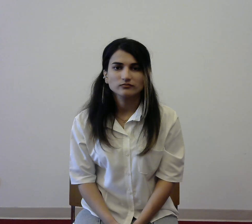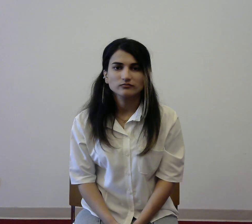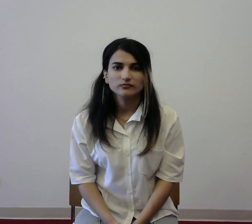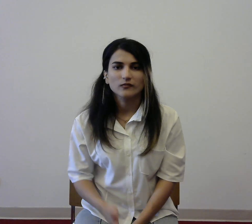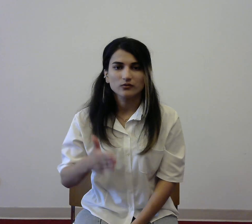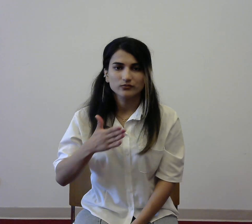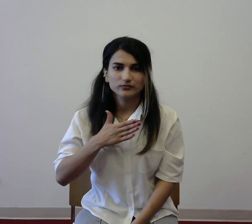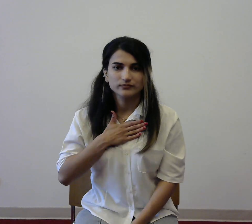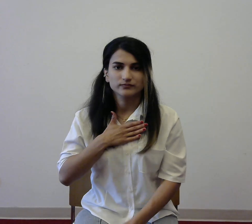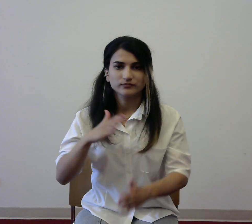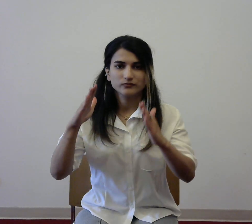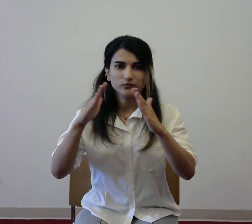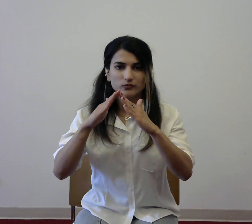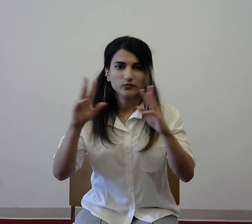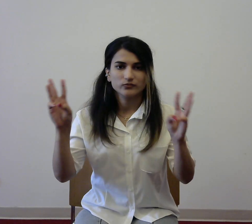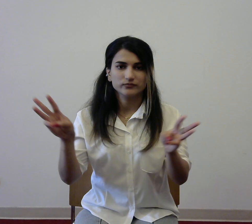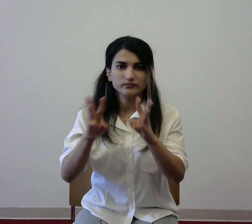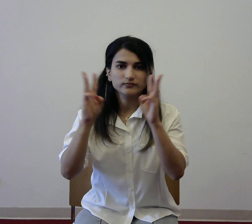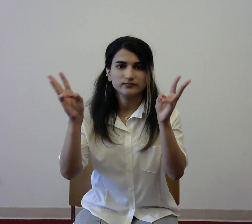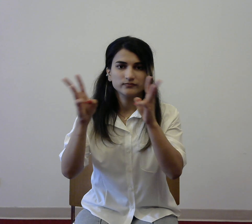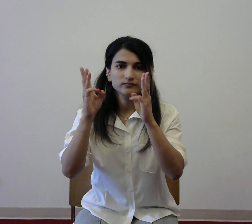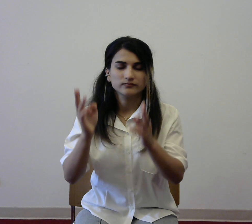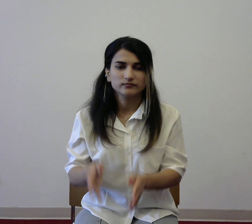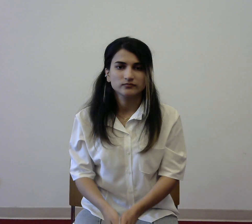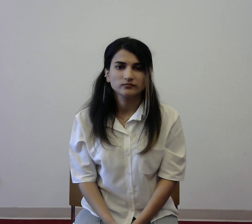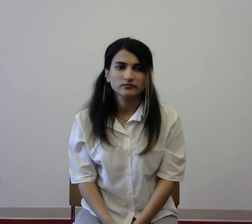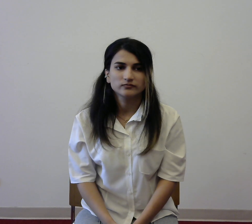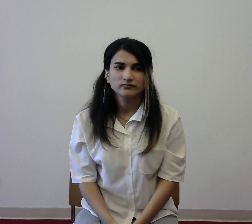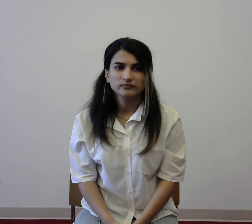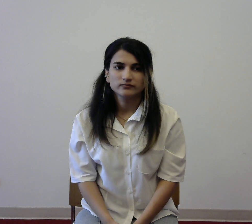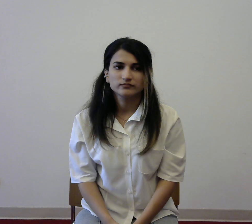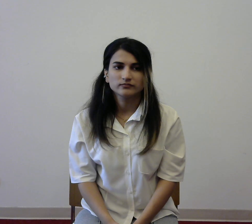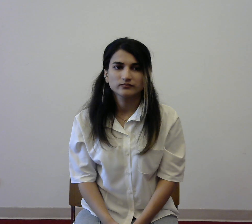Bizim evizim yanır